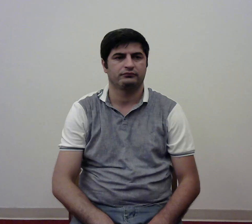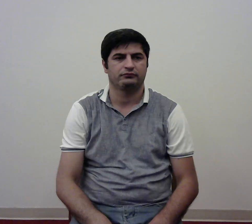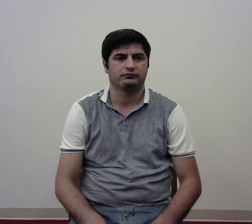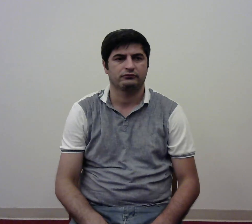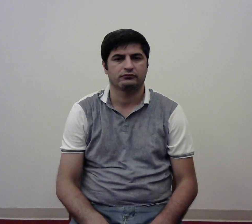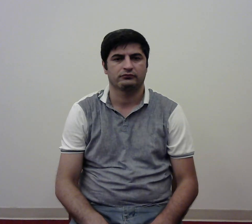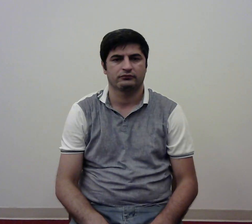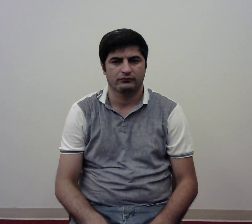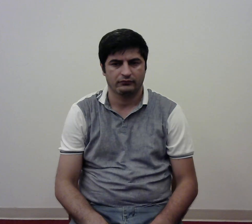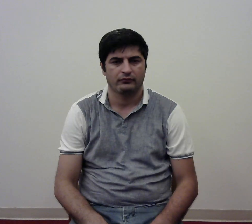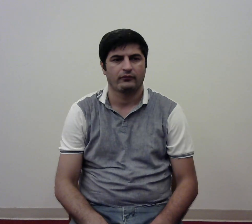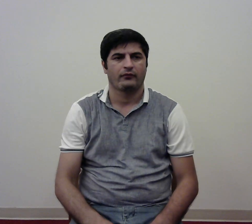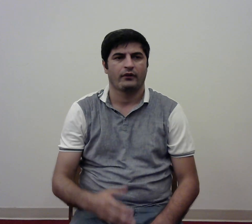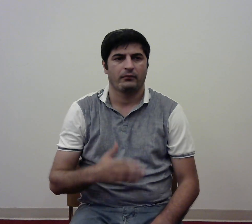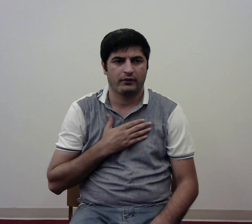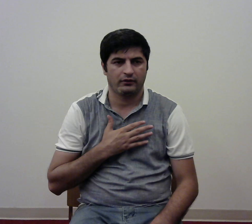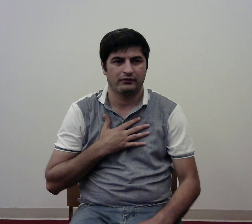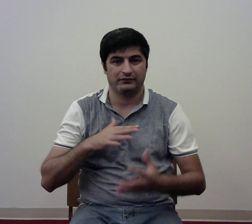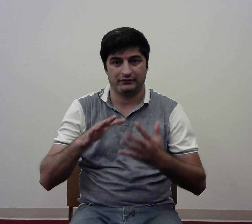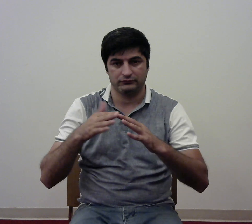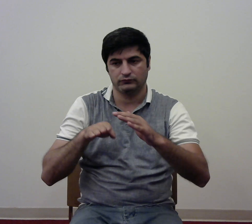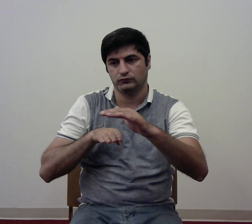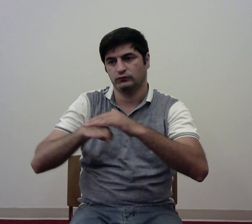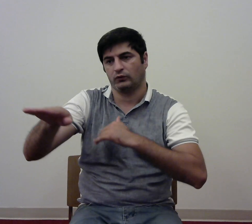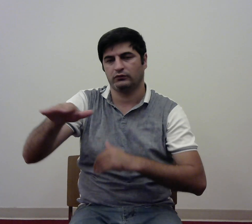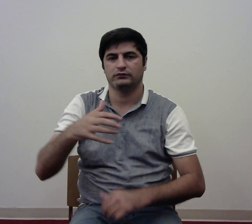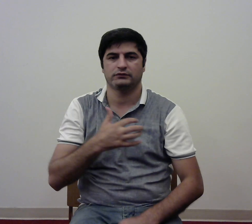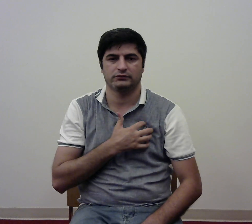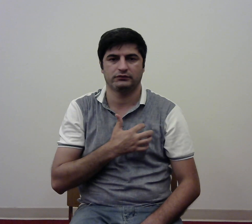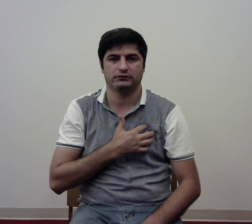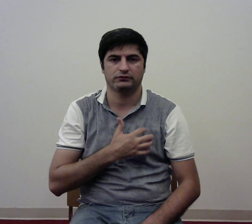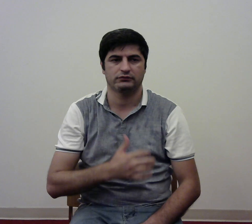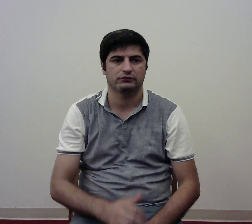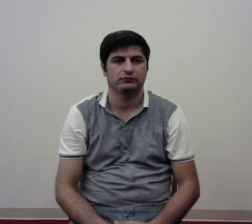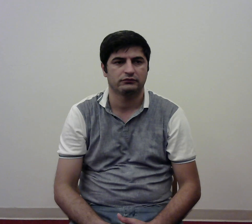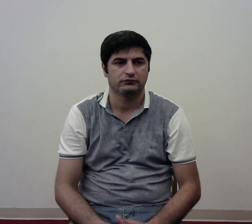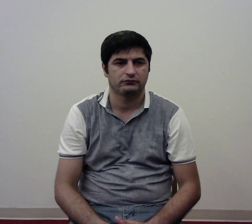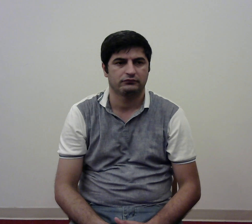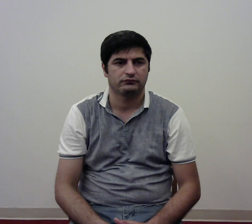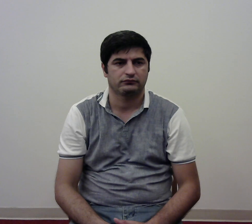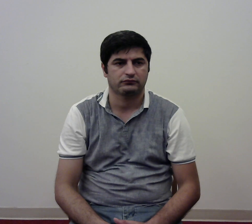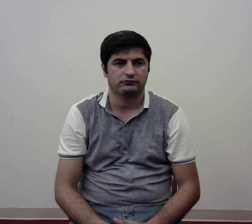Mən kəndə getmək istəyirəm